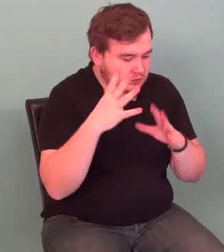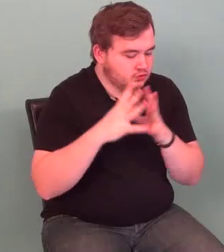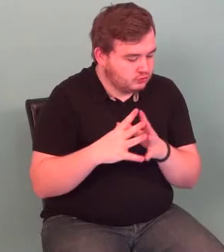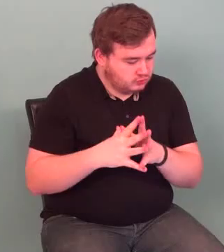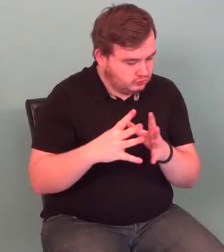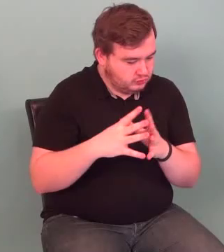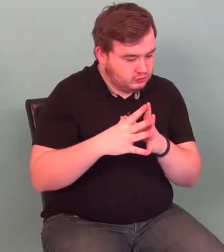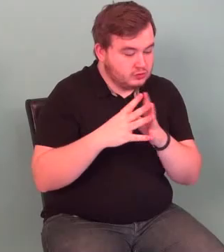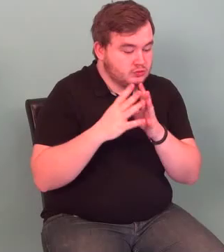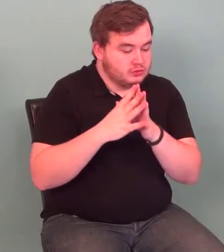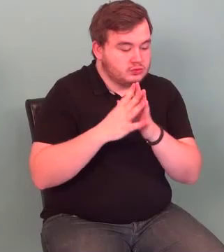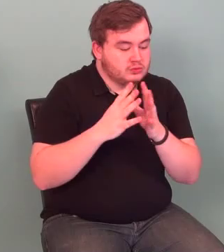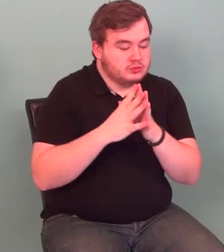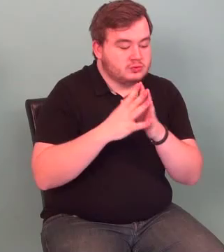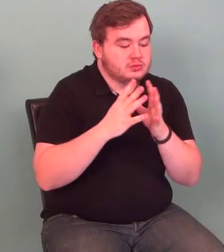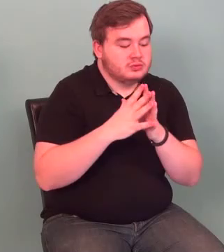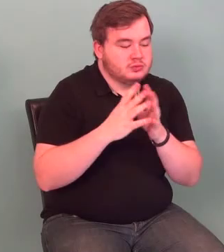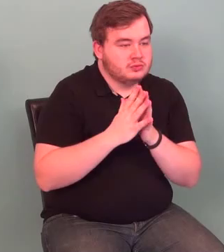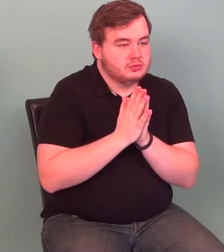Dziesiątego.